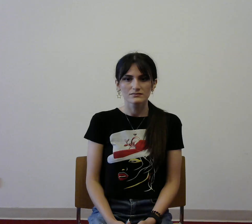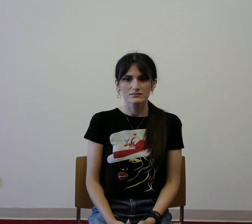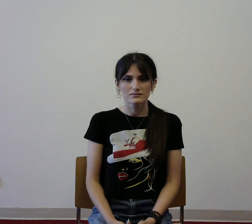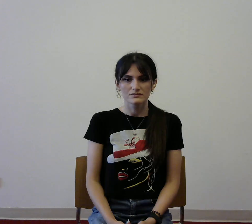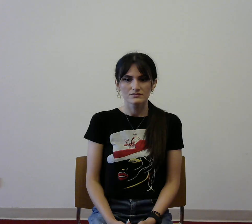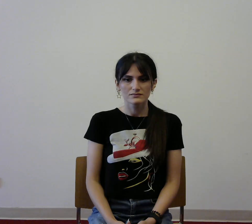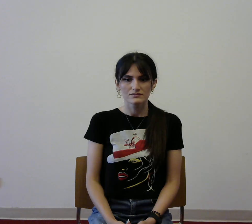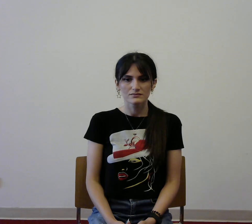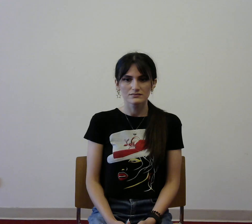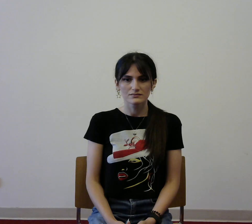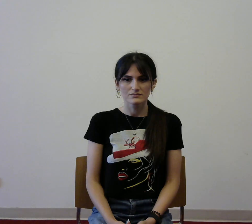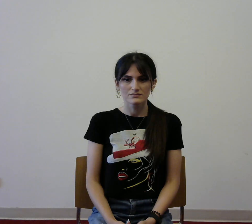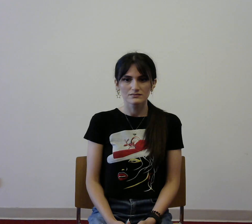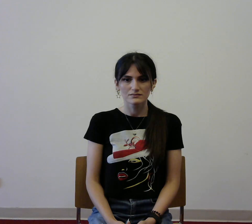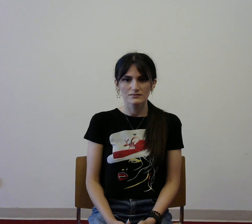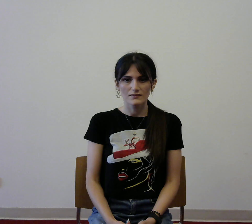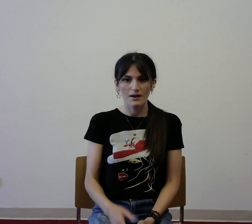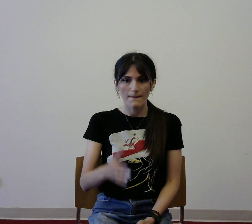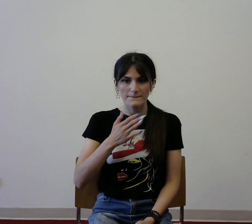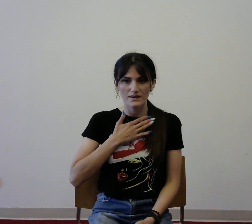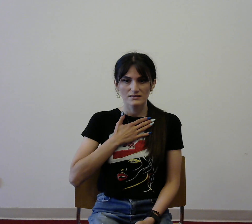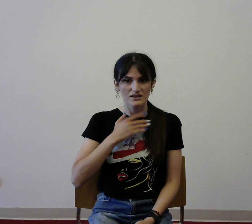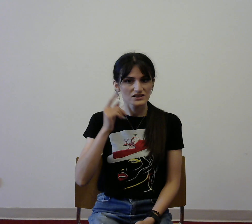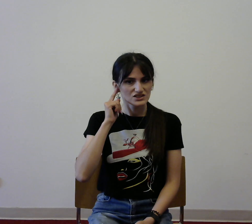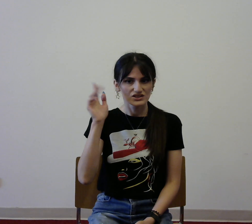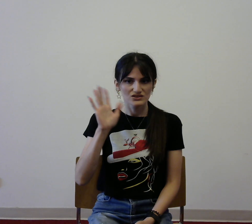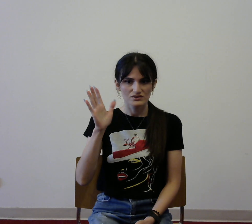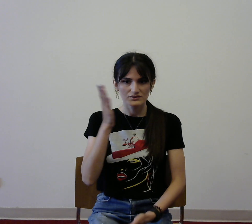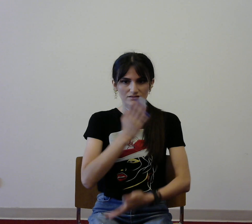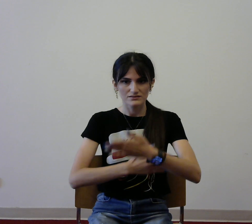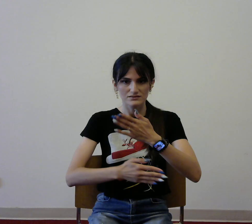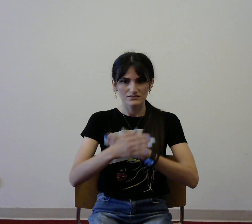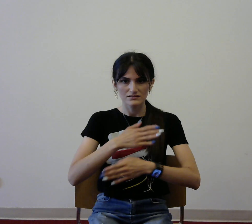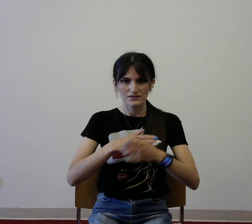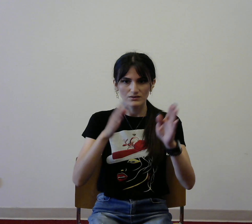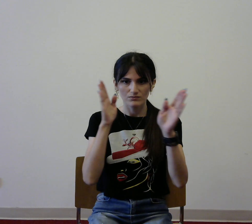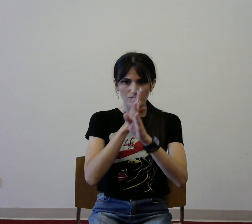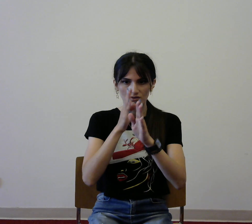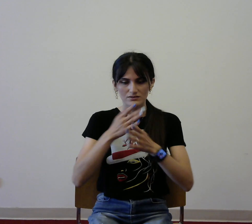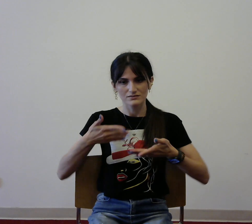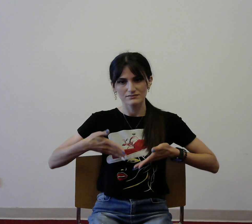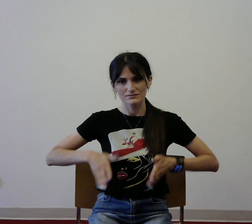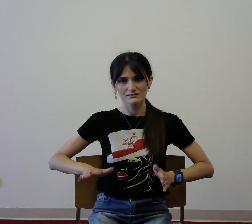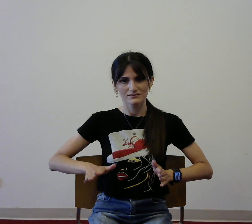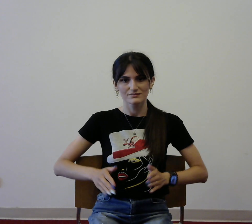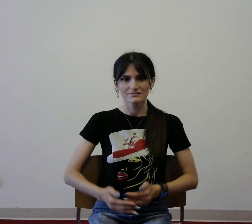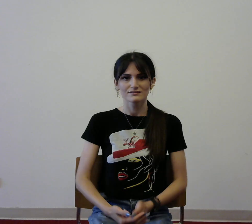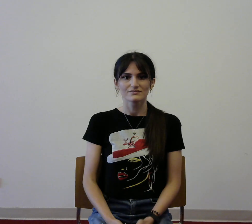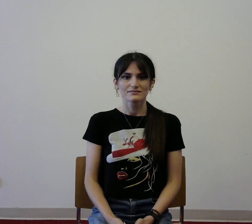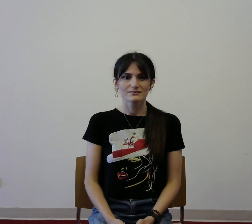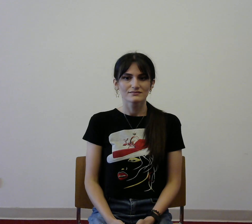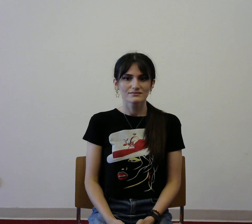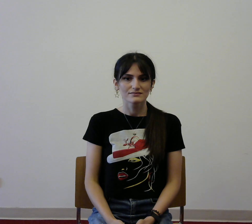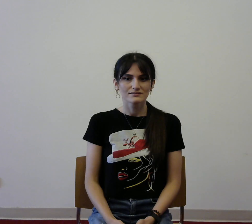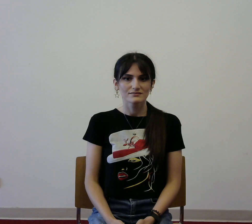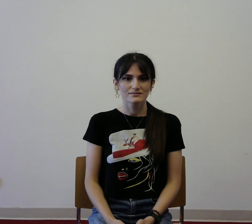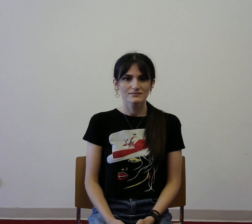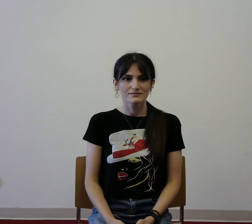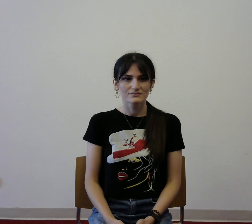Mənim eşitmə məhdudiyyətim anadangəlmədir